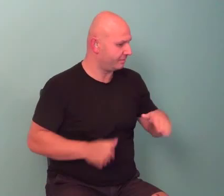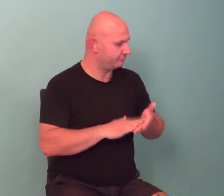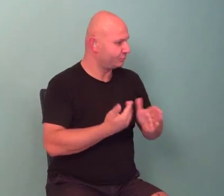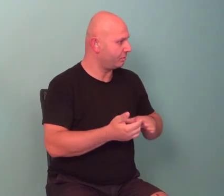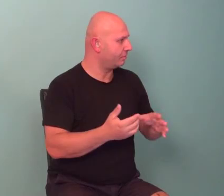Na przykład...